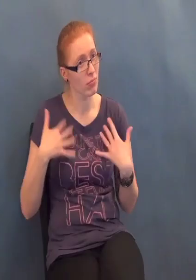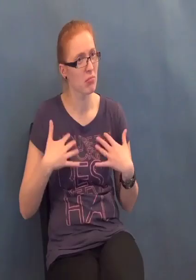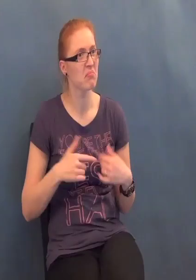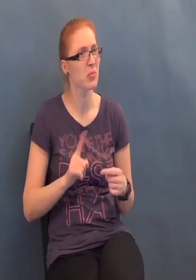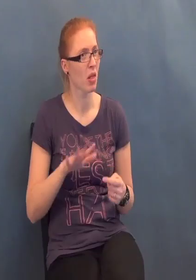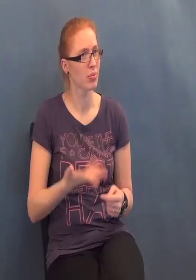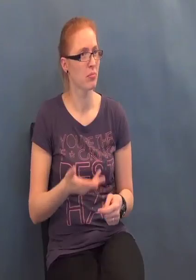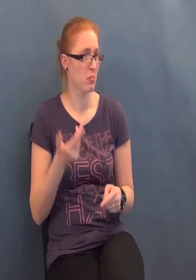Nie wolno go myć, to dziwne.